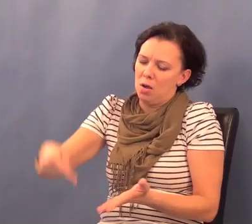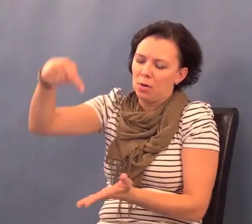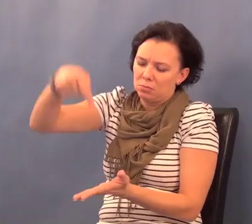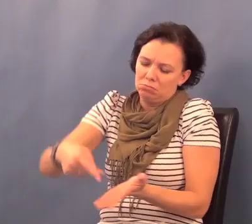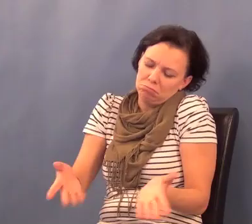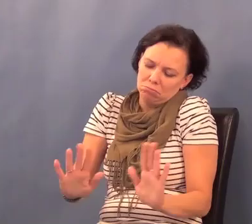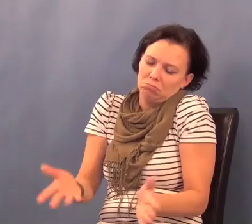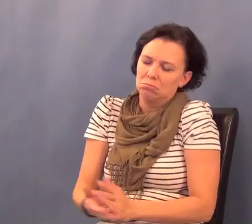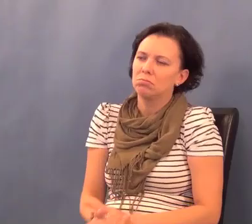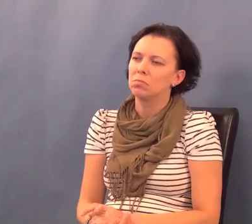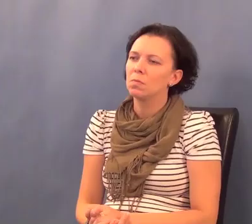Ze strzałką w dół, więc tak.